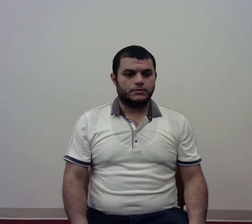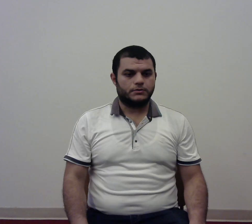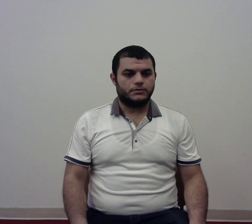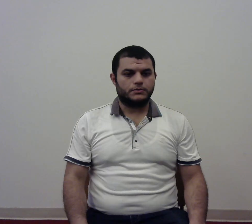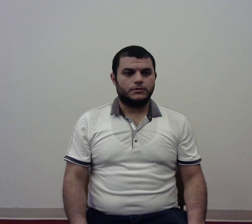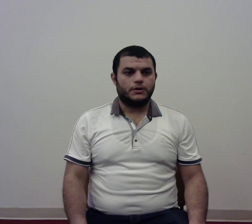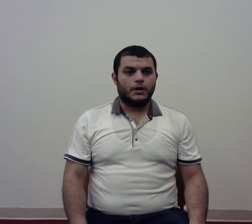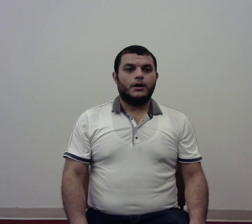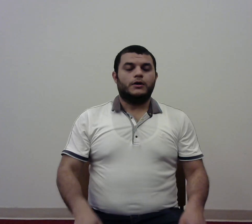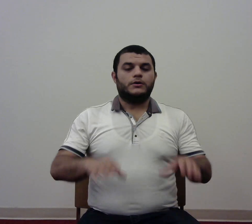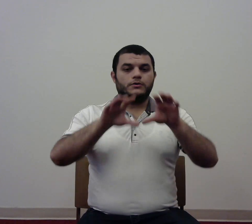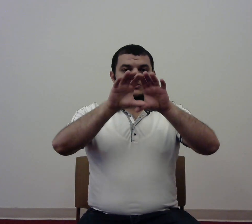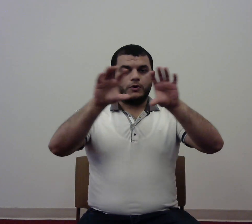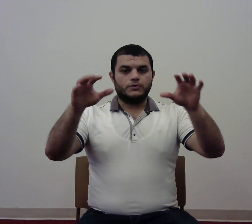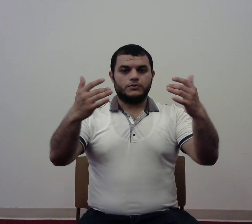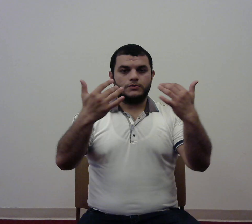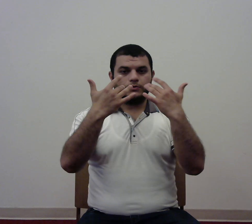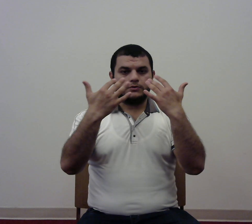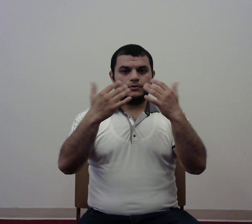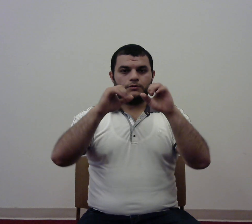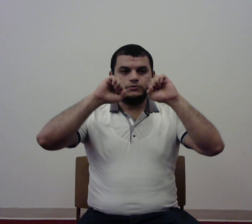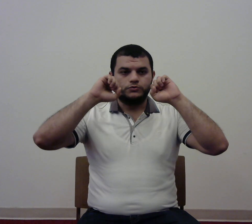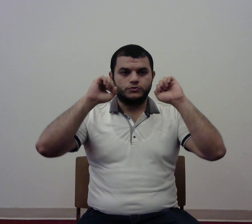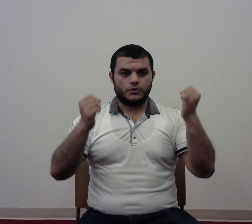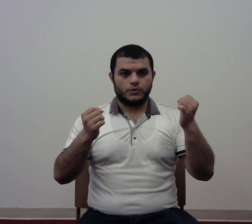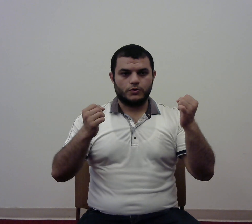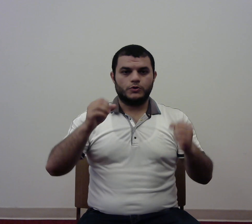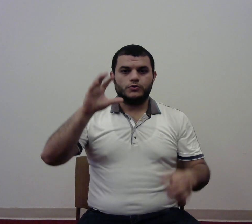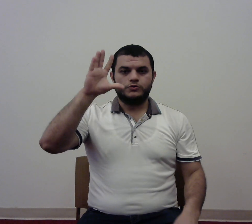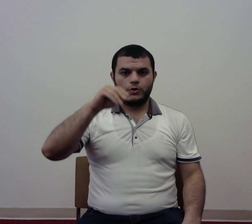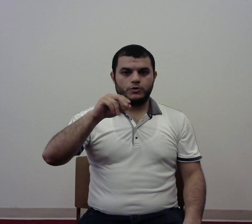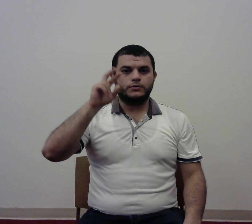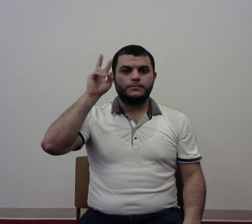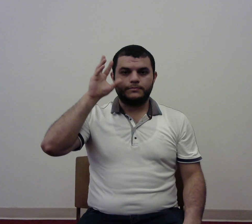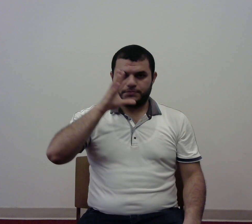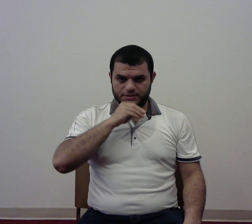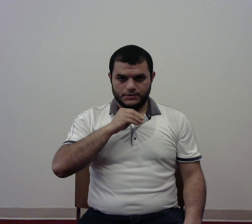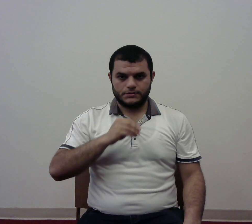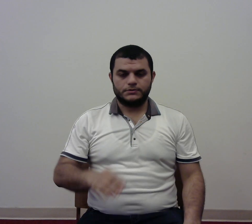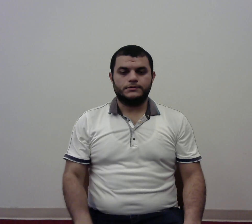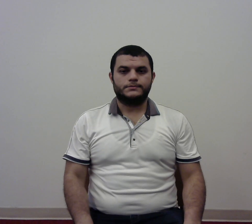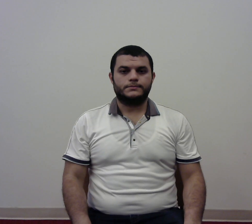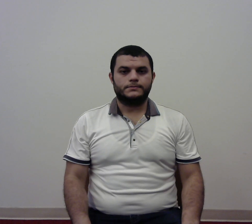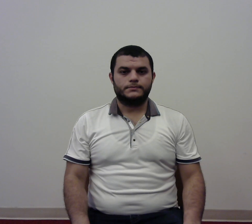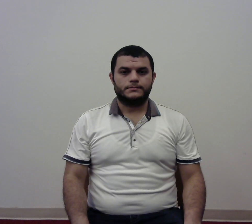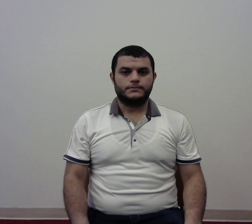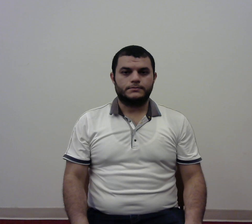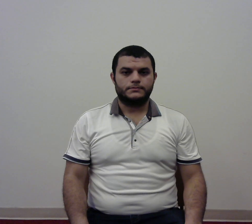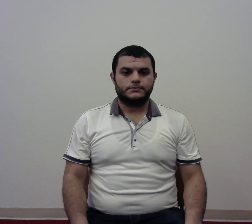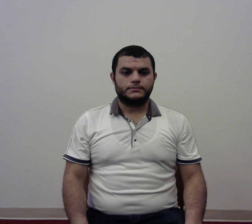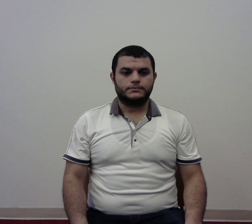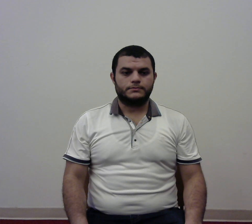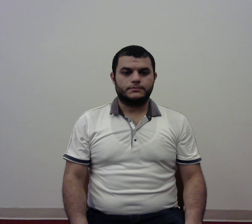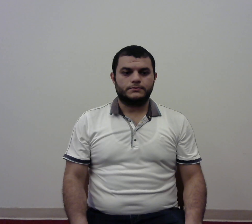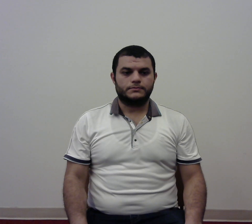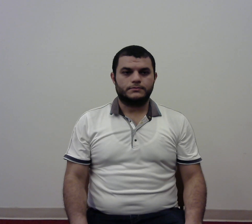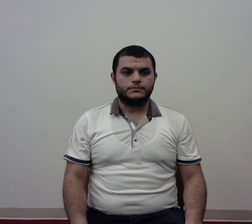Kondisioneri söndürə bilərsinizmi?